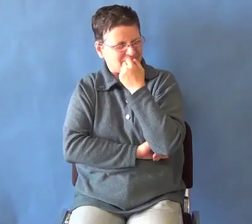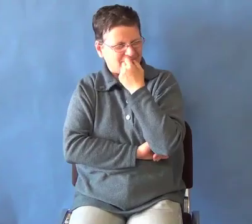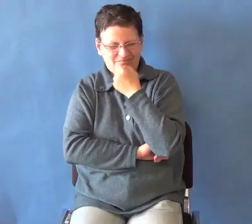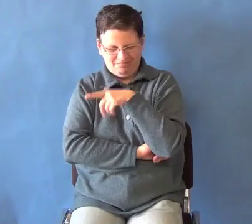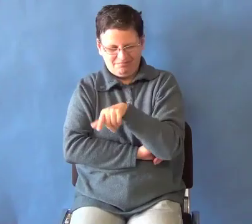Właśnie.